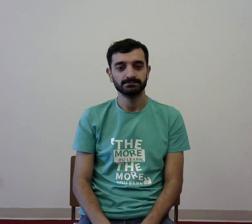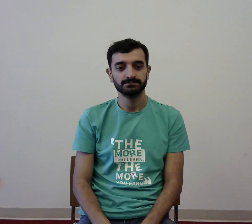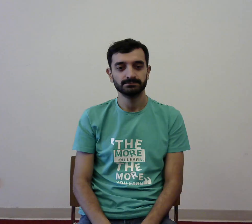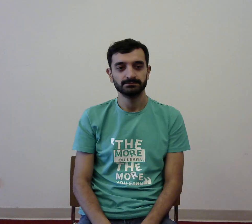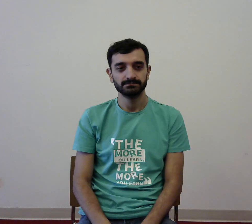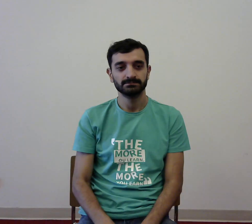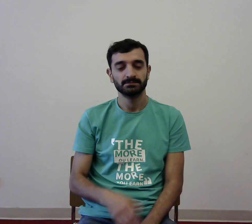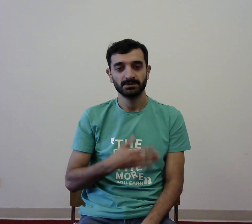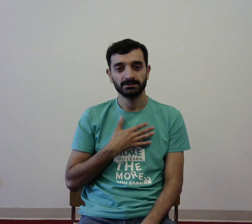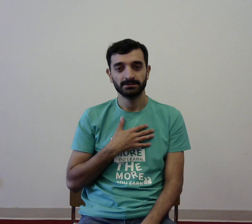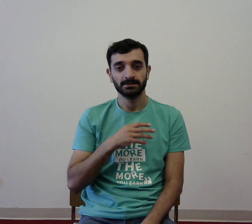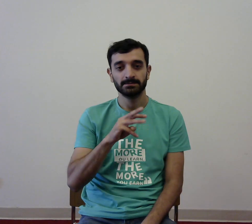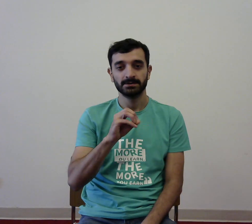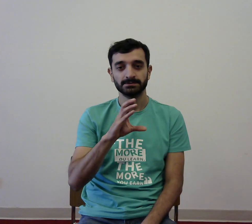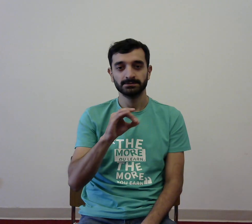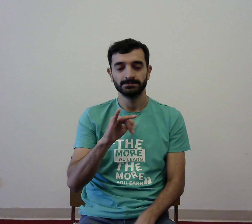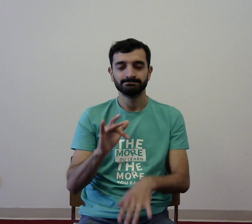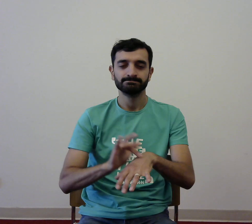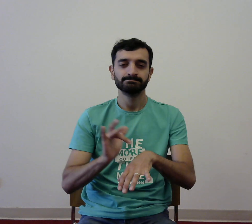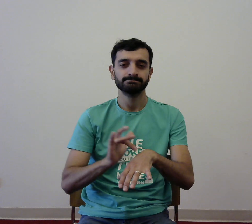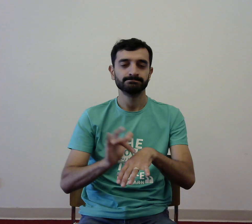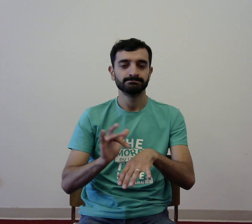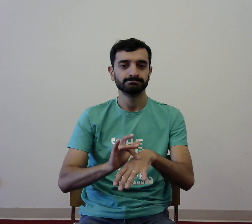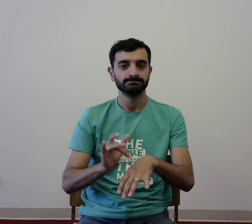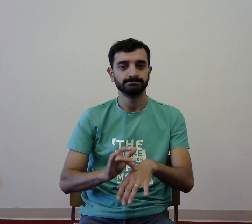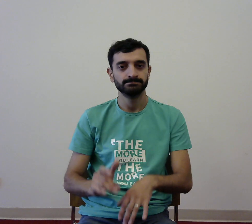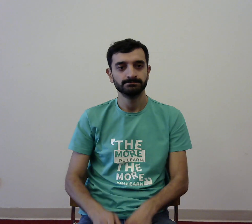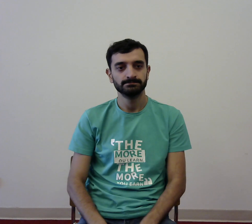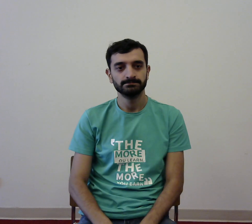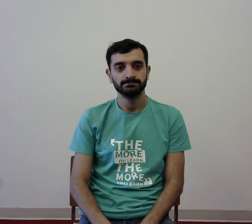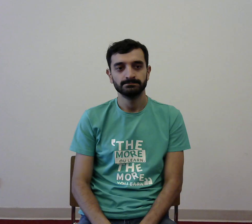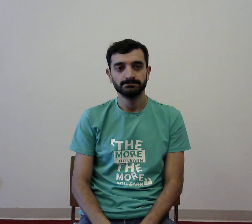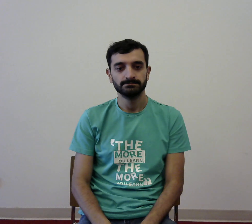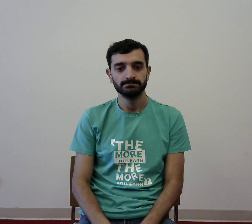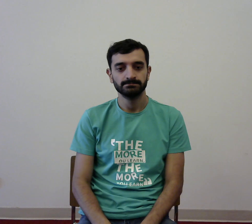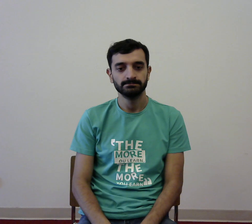Mən Messinin fanatıyam